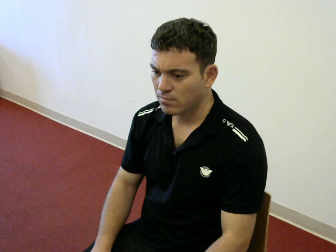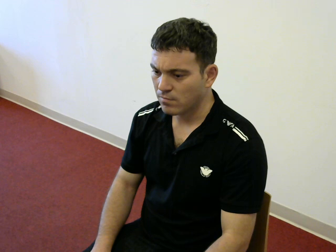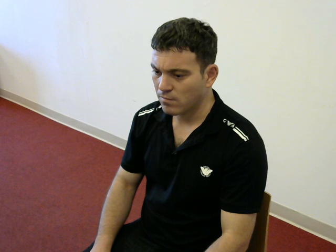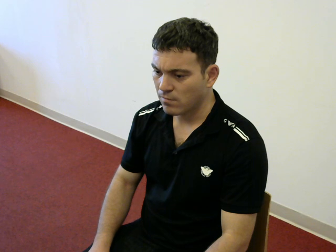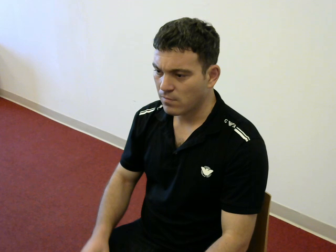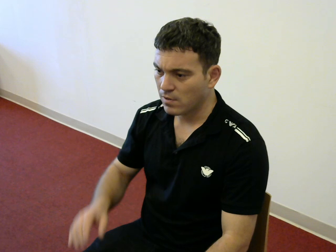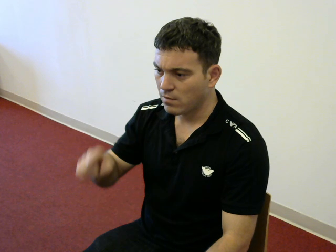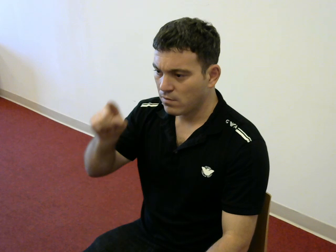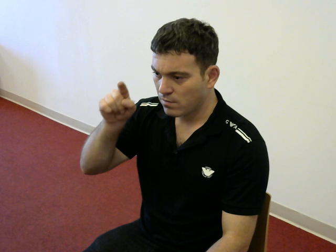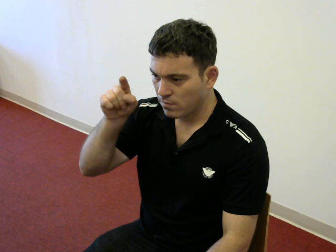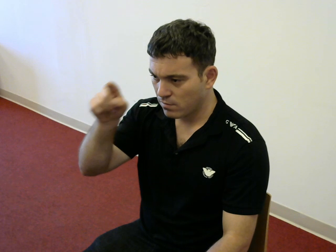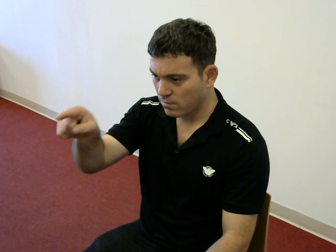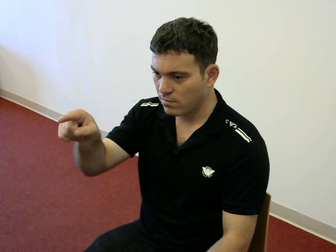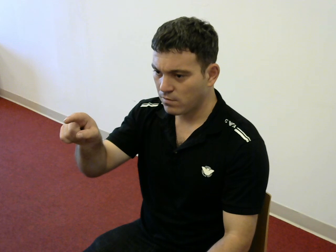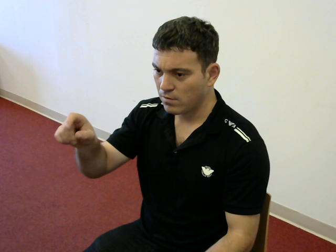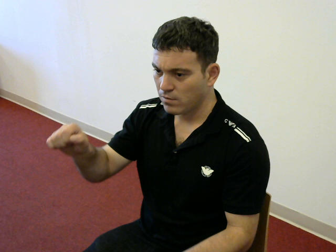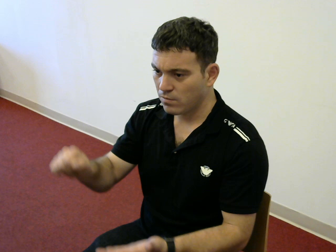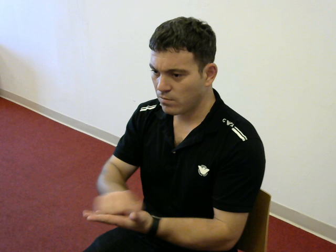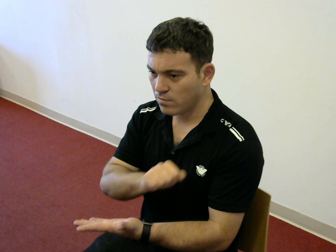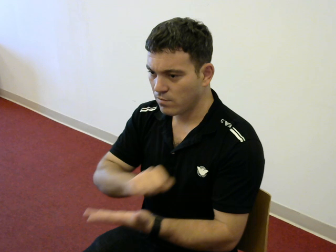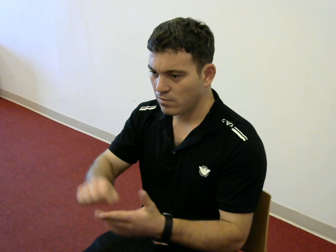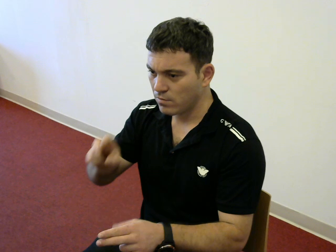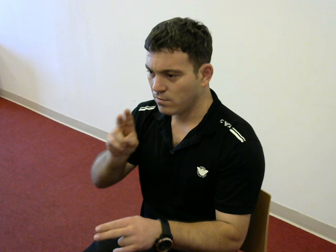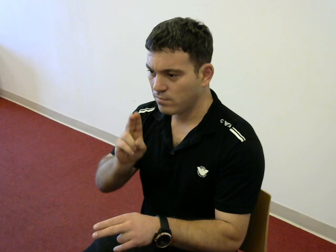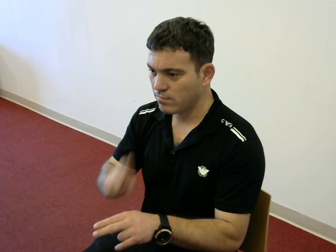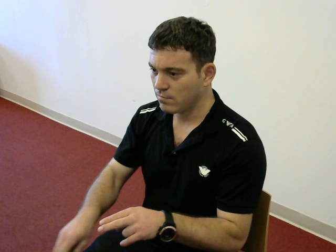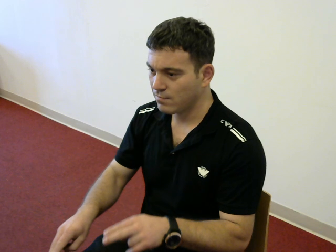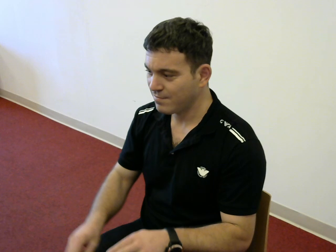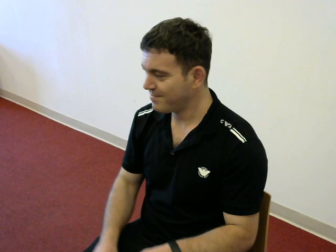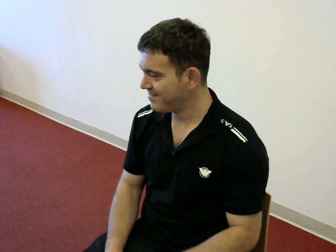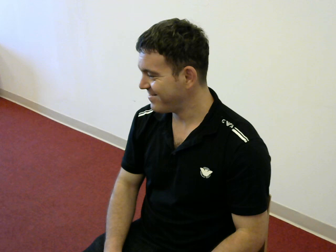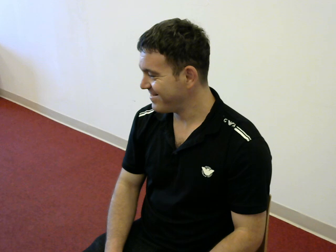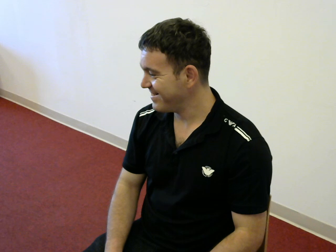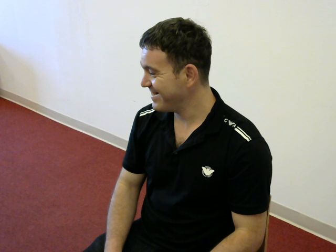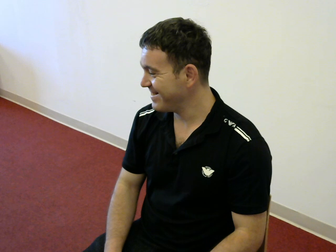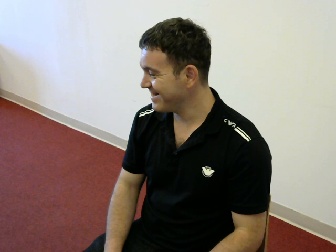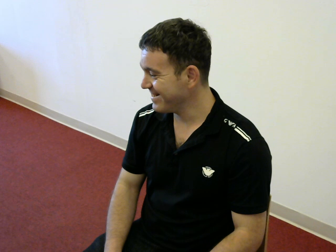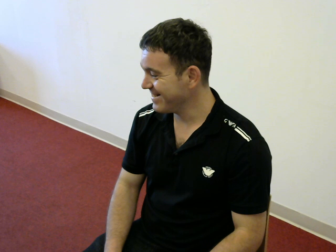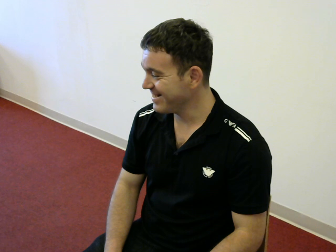O sənədlərini itirib